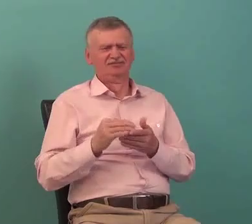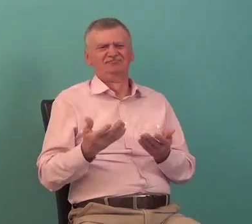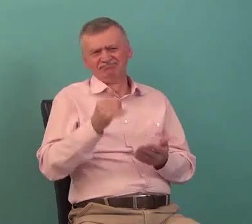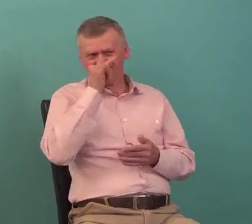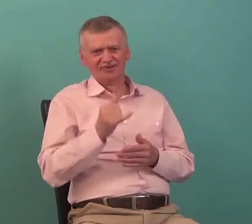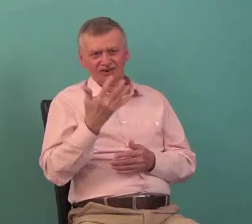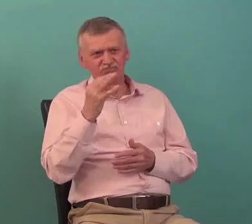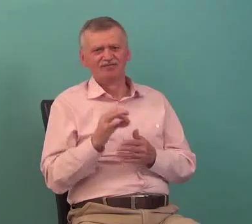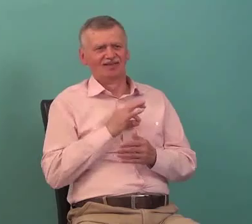Pięć procent dostaję w prezencie.